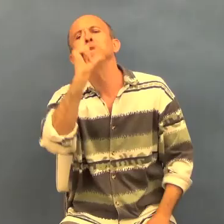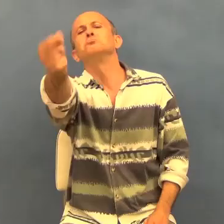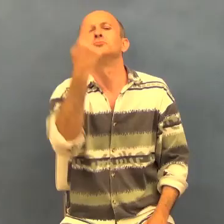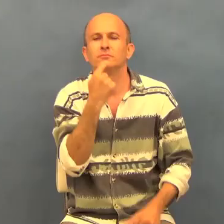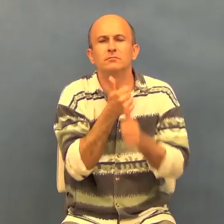Idzie za nim.